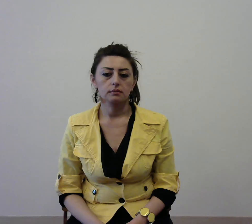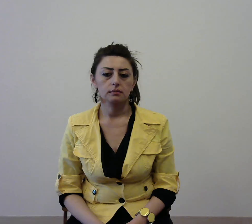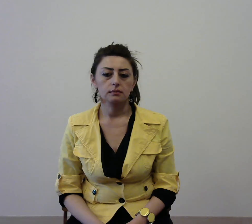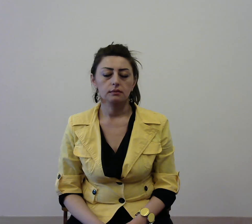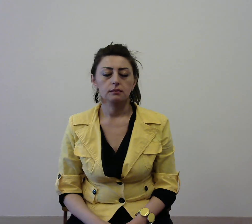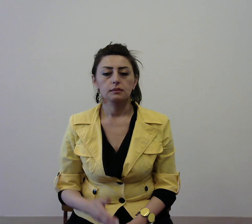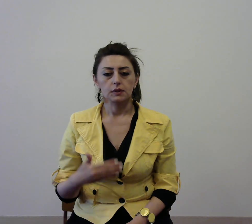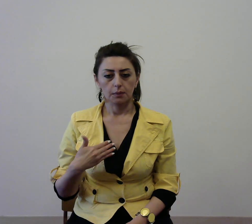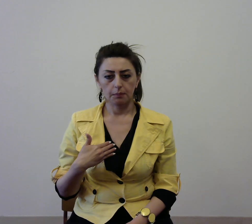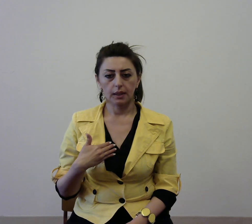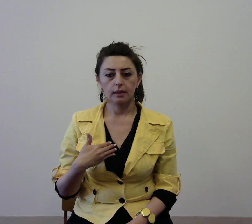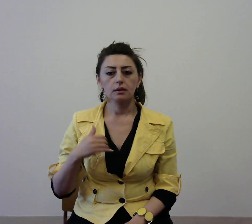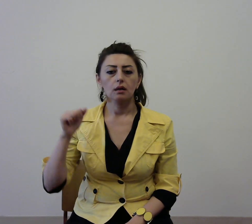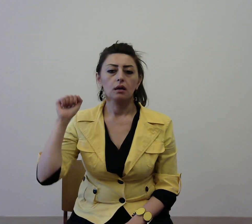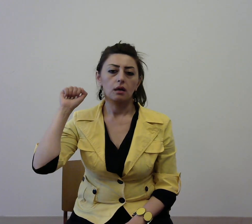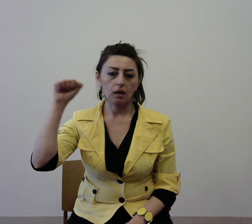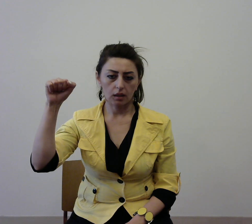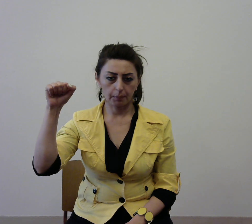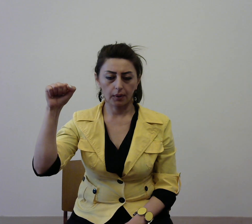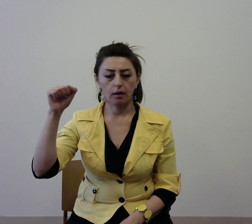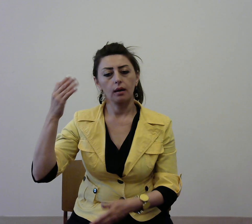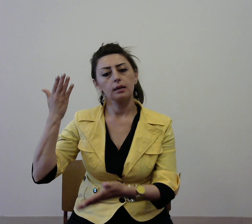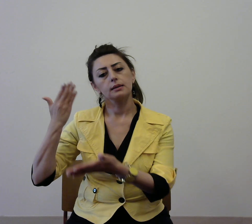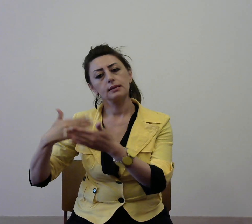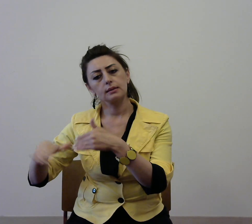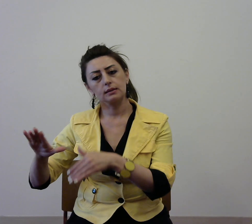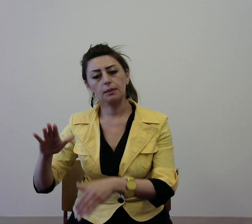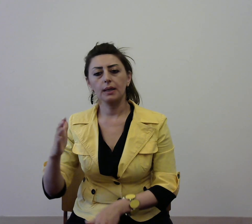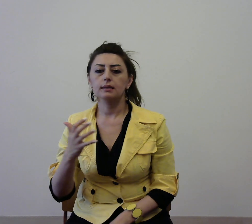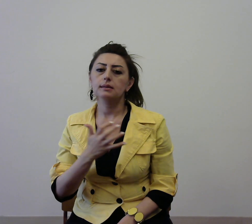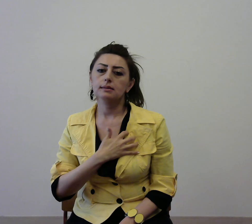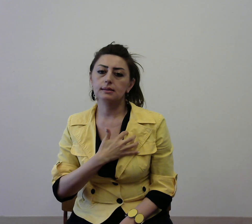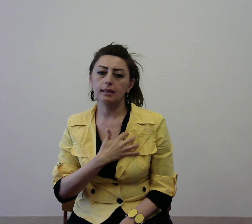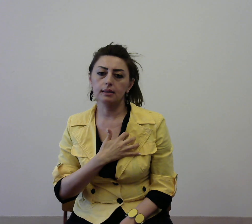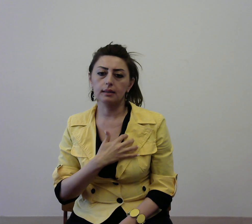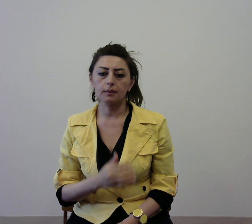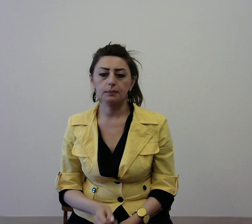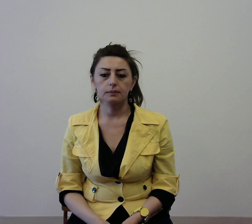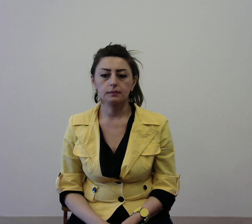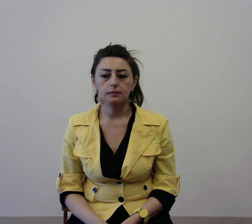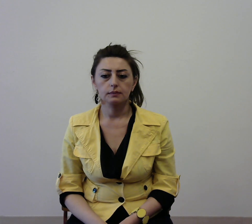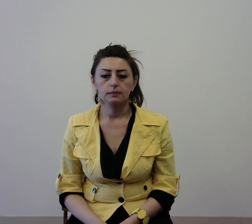Mən Qarabağa getmək istəyirəm